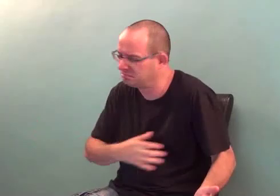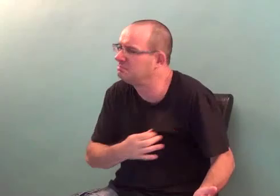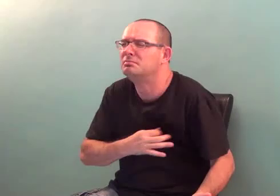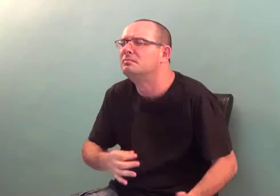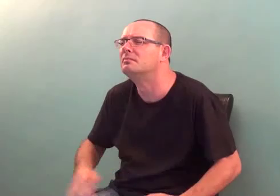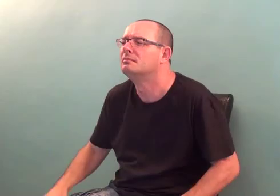Obojętnie.